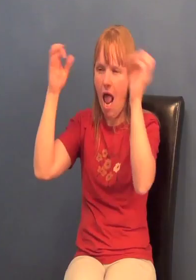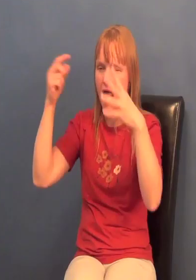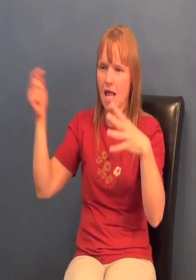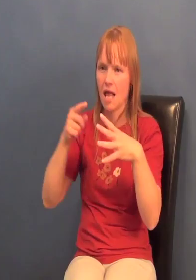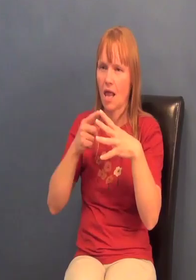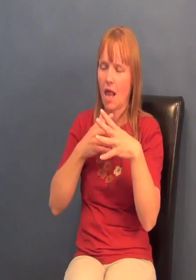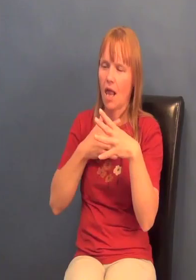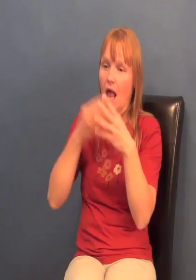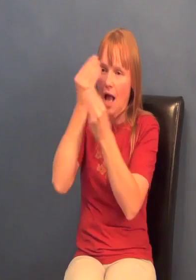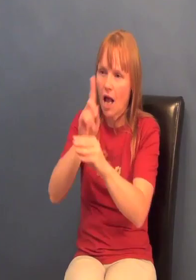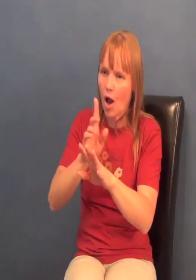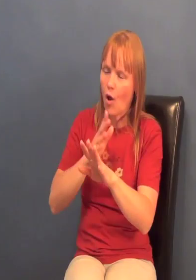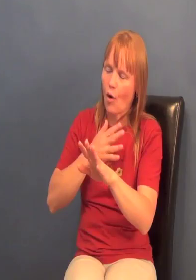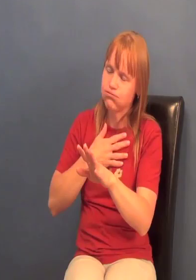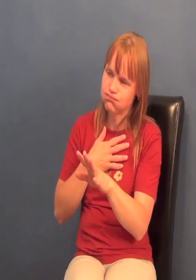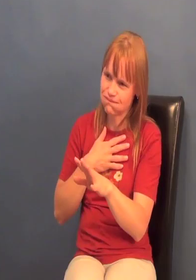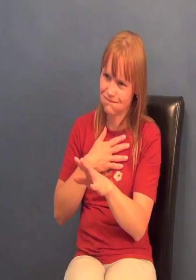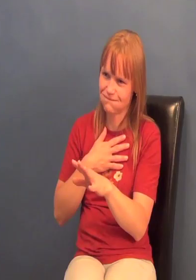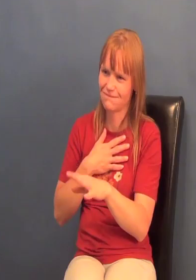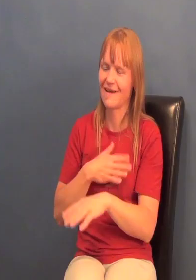Na szczęście wszystko jest w porządku.